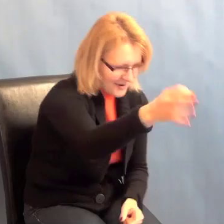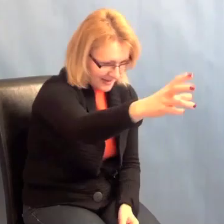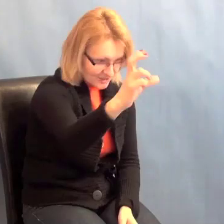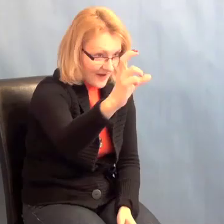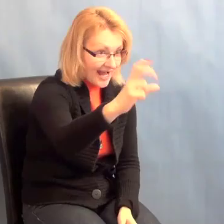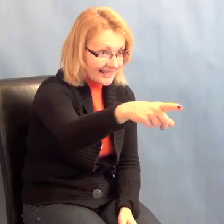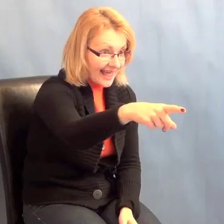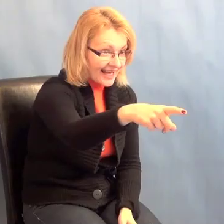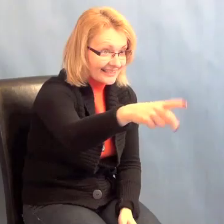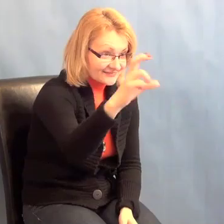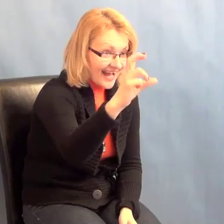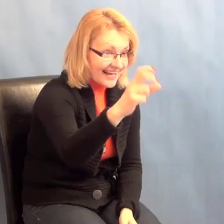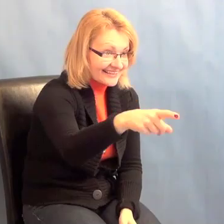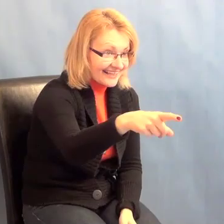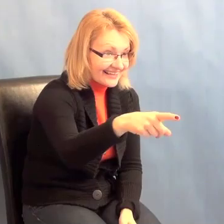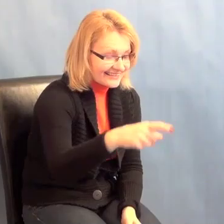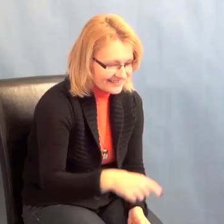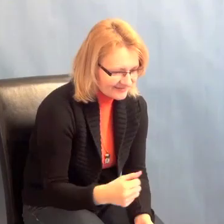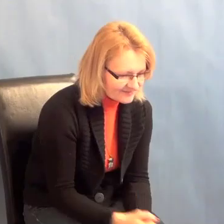Dobrze, dobrze, tobie pasuje w czwartek?